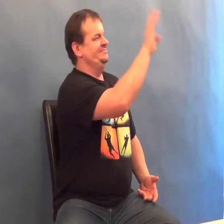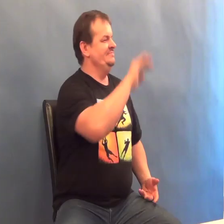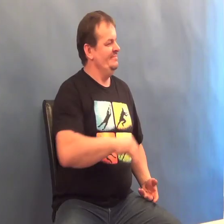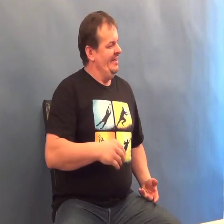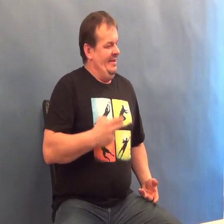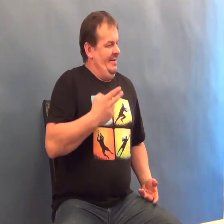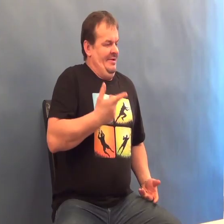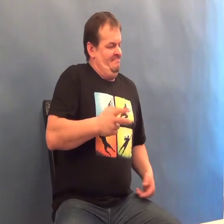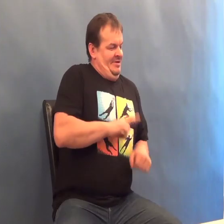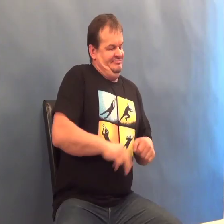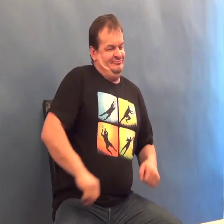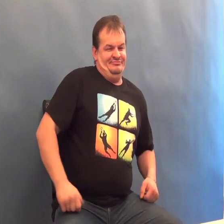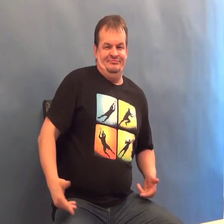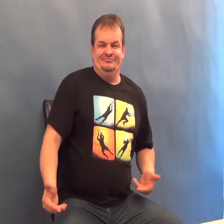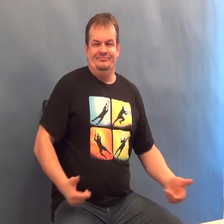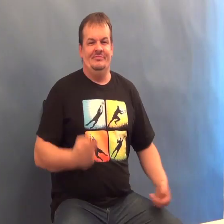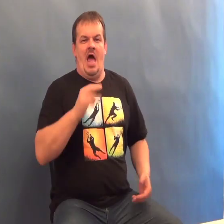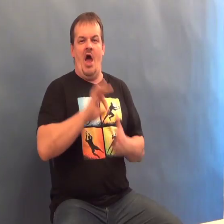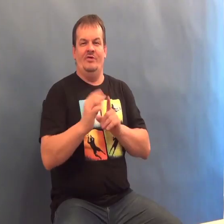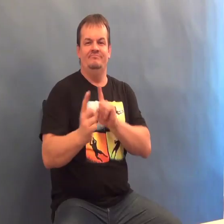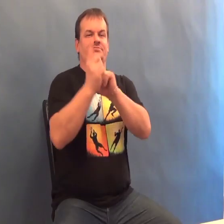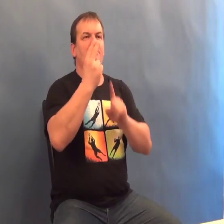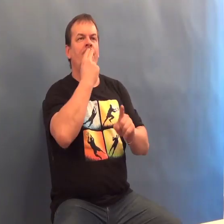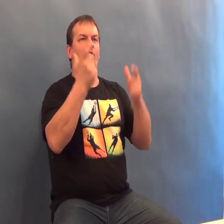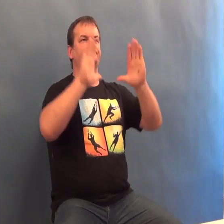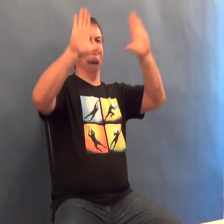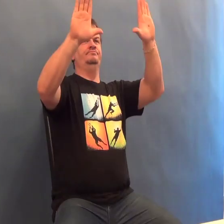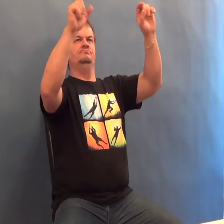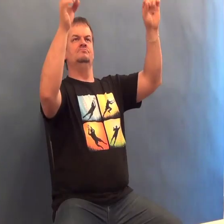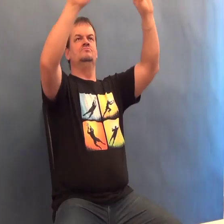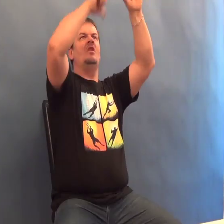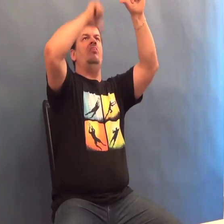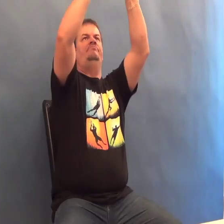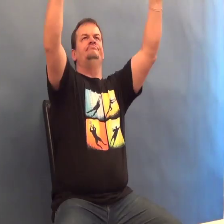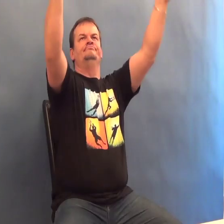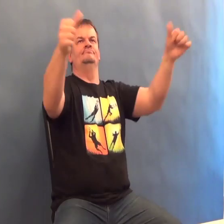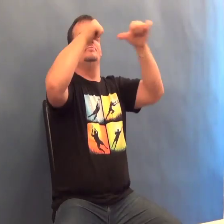Policjant przekręca głową, idzie dalej, i akurat spotyka Charliego Chaplina, który montuje okno, przykleja.